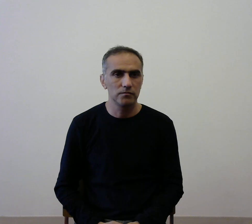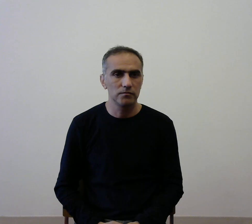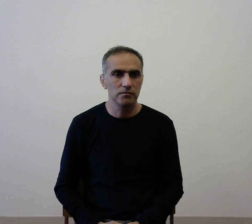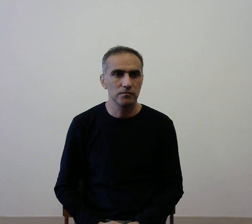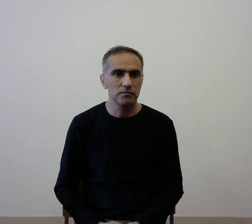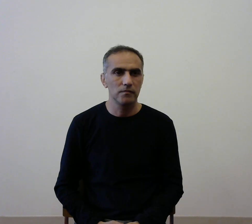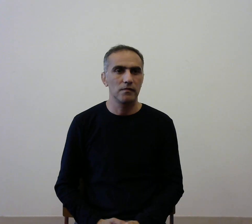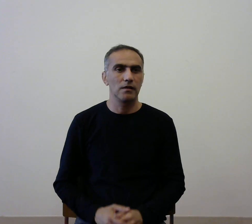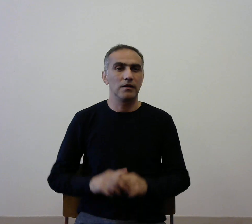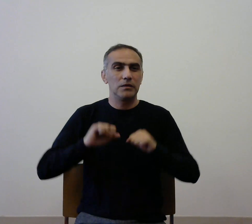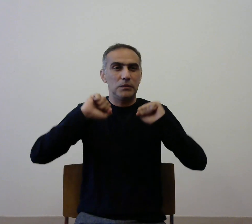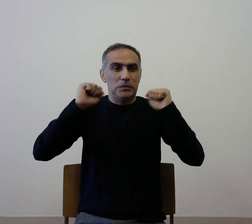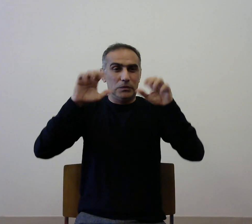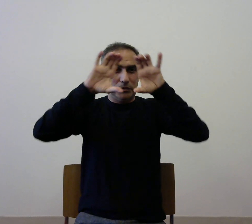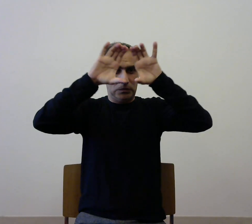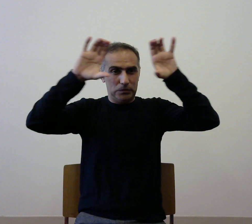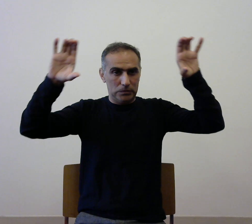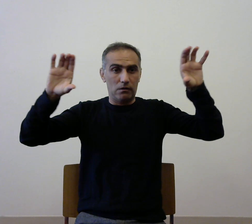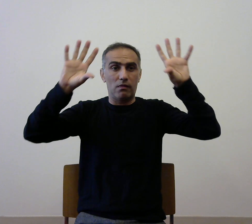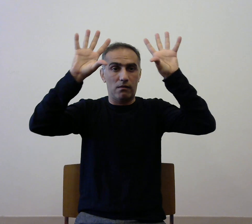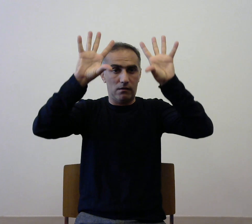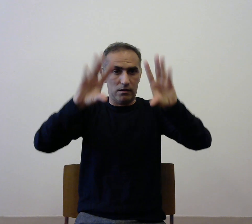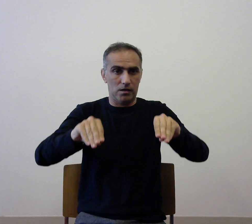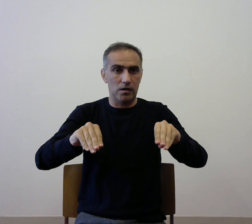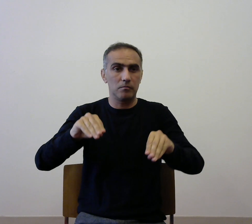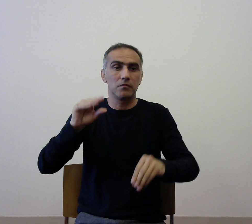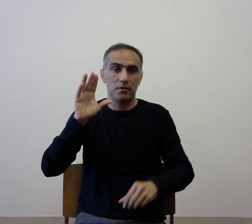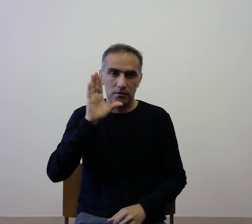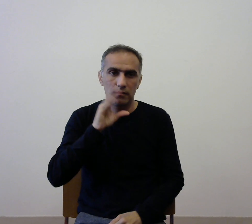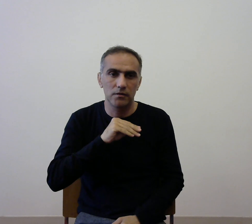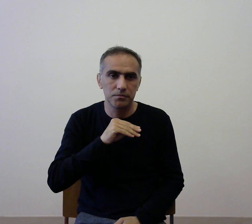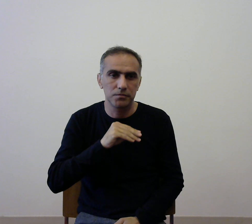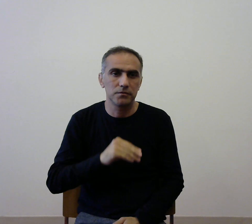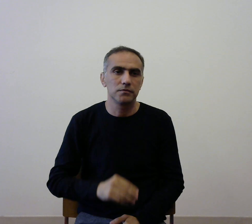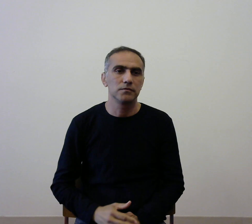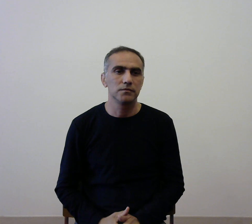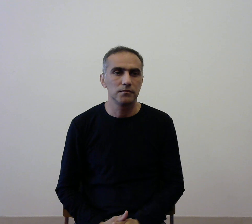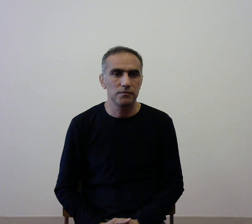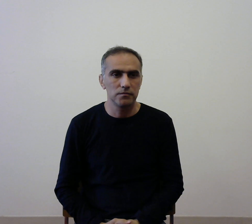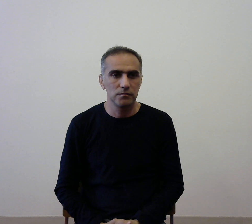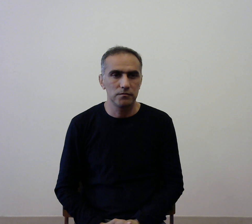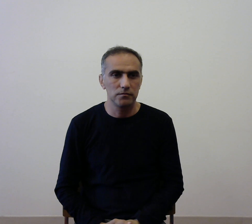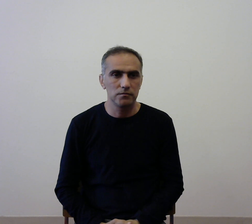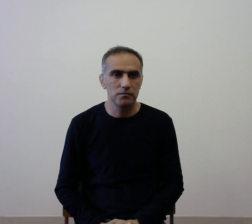Kondisioneri söndürə bilərsinizmi?